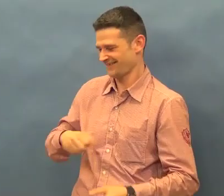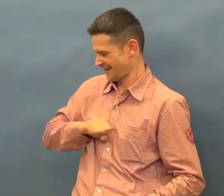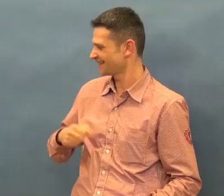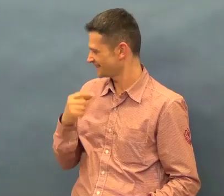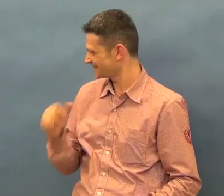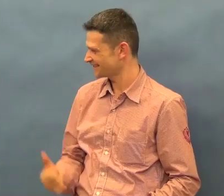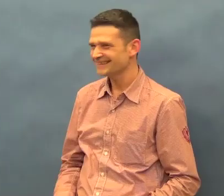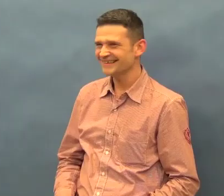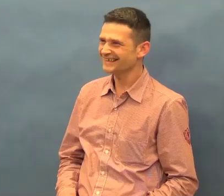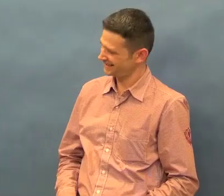Bajka jest fajna, super.